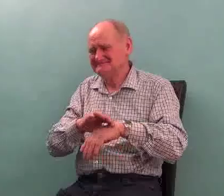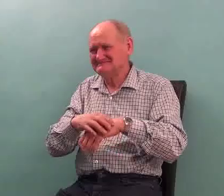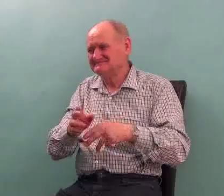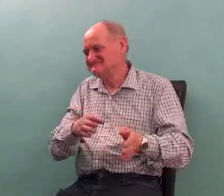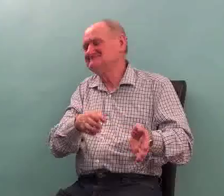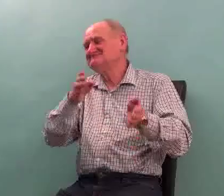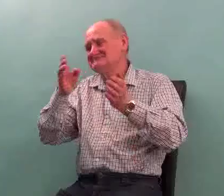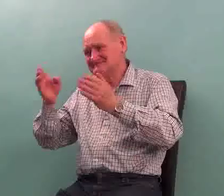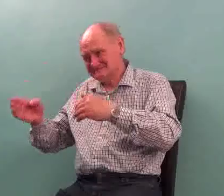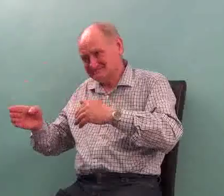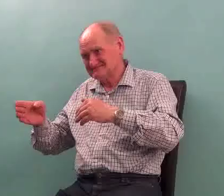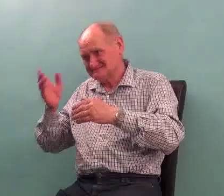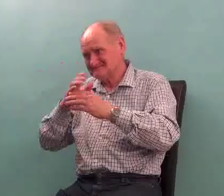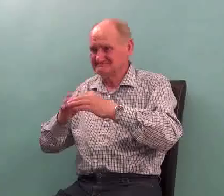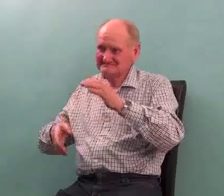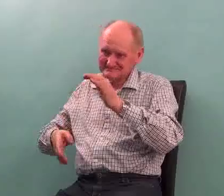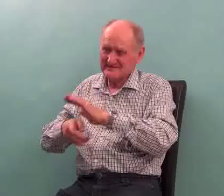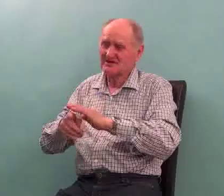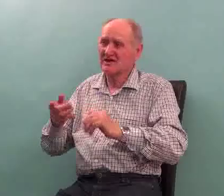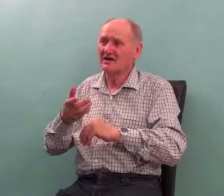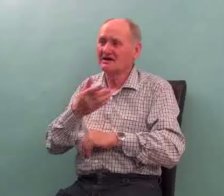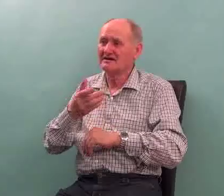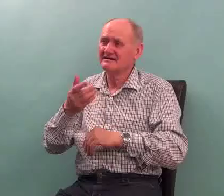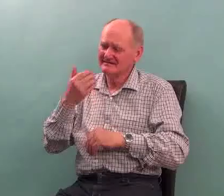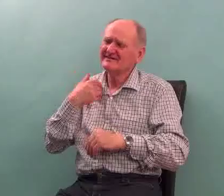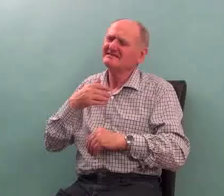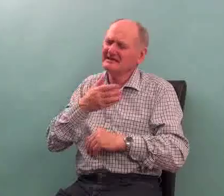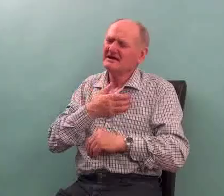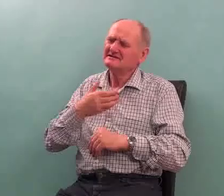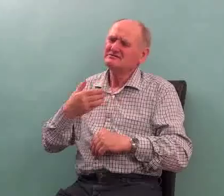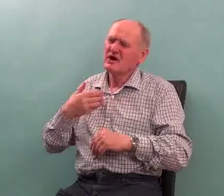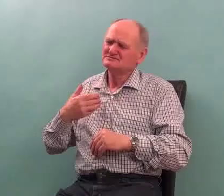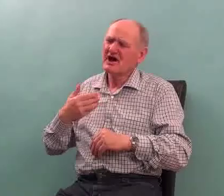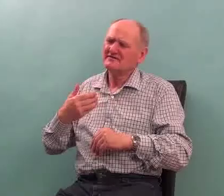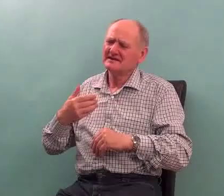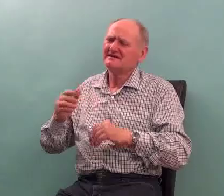Następnie wyjechaliśmy do Jugosławii, wtedy kiedy jeszcze istniała.